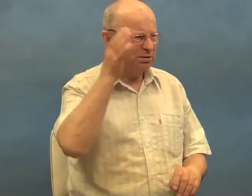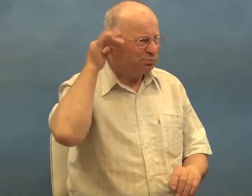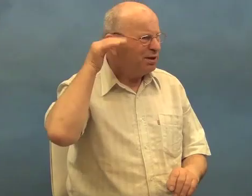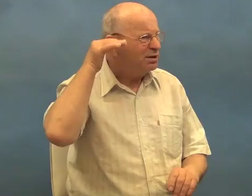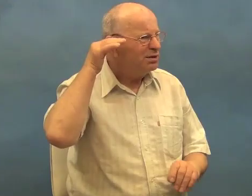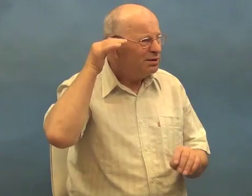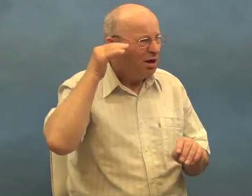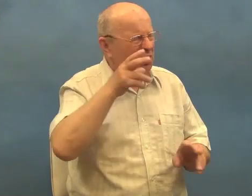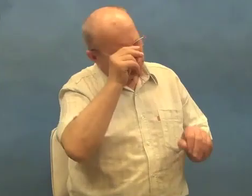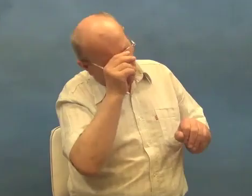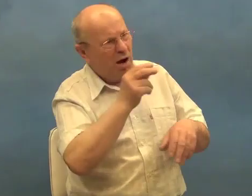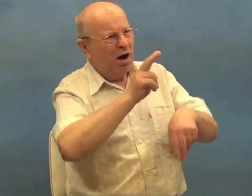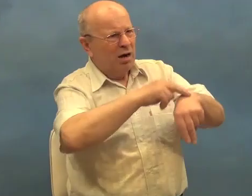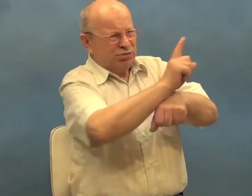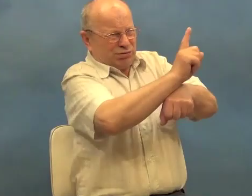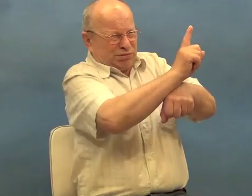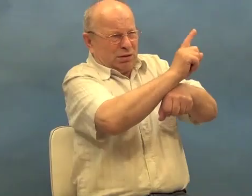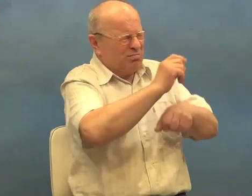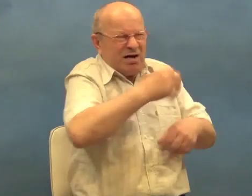Miś śpi, a budzik głośno dzwoni.